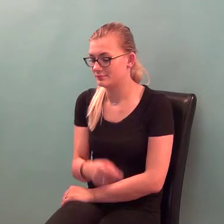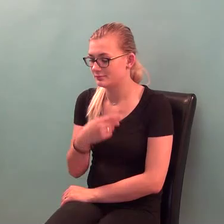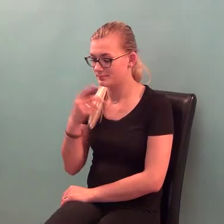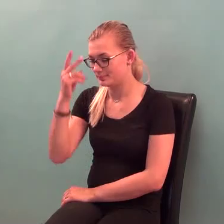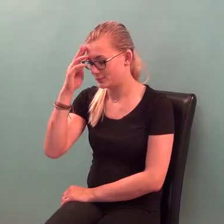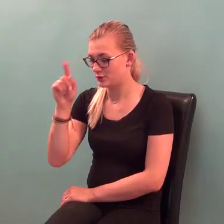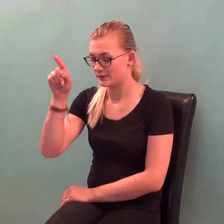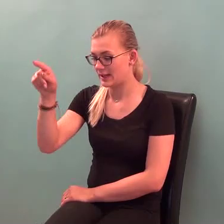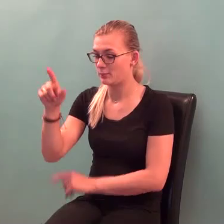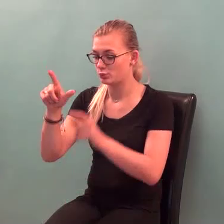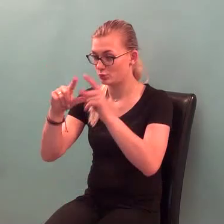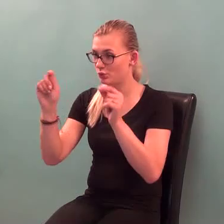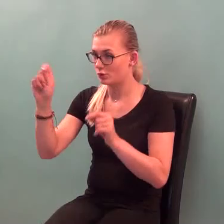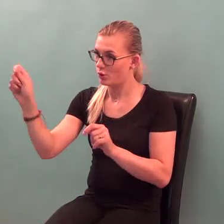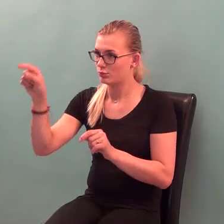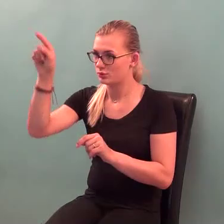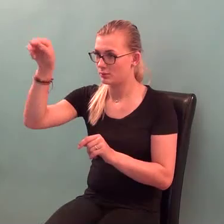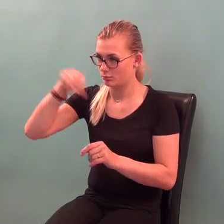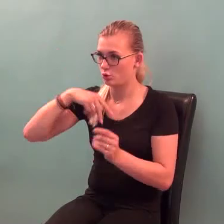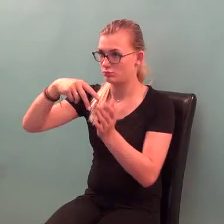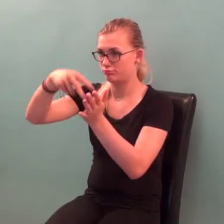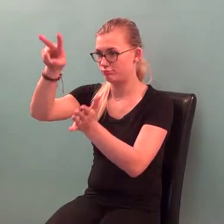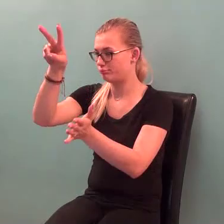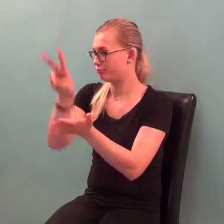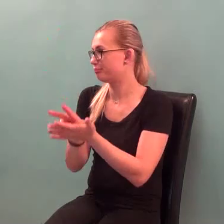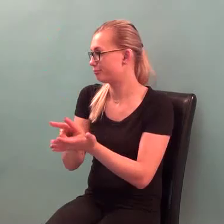Ja tak rozumiem, że tam trzeba uważać, żeby się nie poślizgnąć, o tym informuje trójkątny znak.